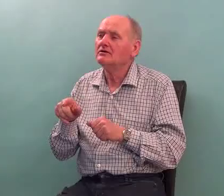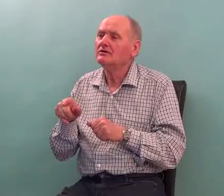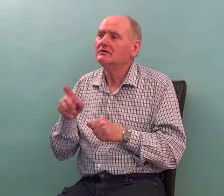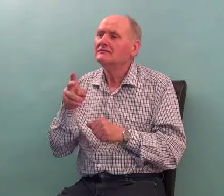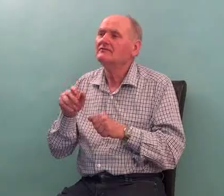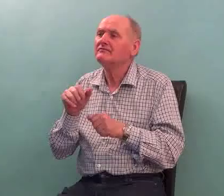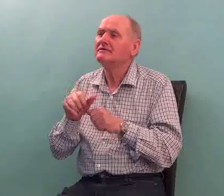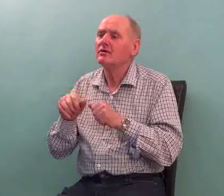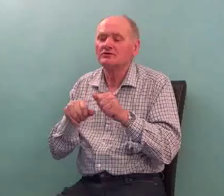Dwa tysiące jedenasty rok.